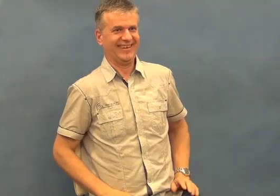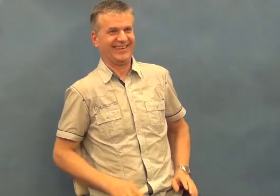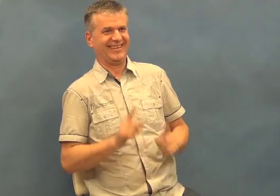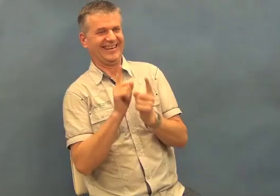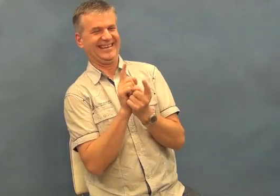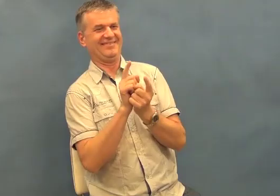Stoją naprzeciwko siebie.